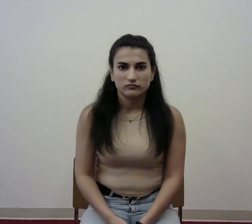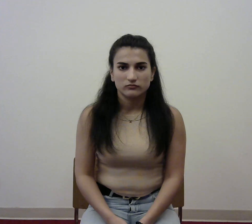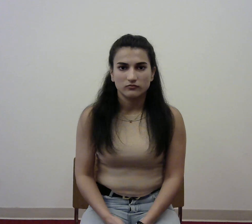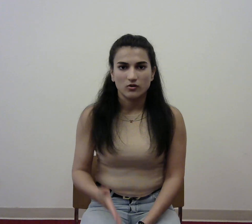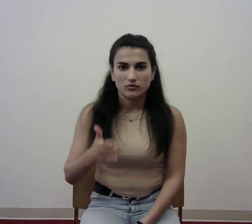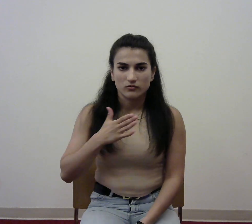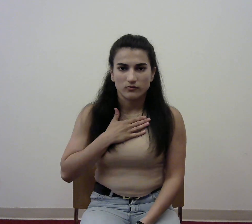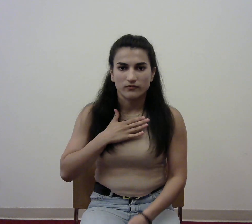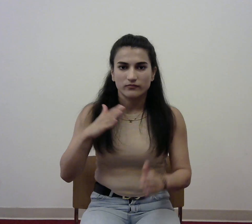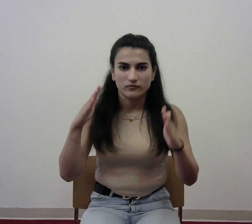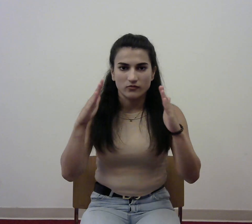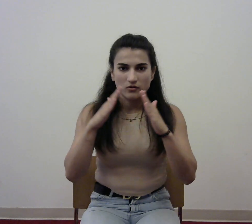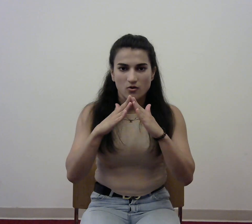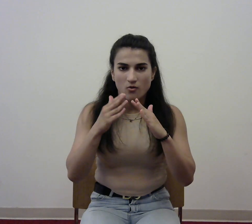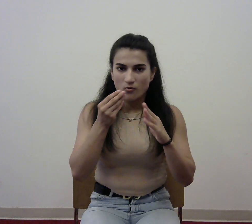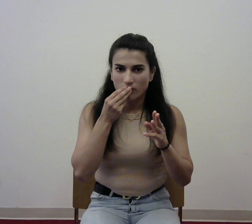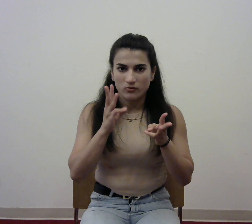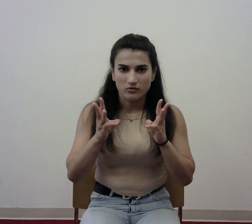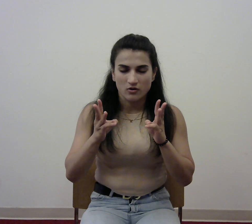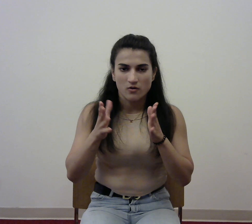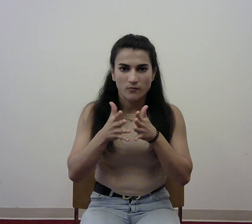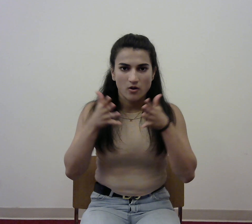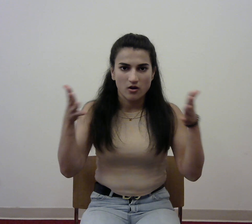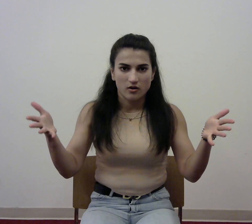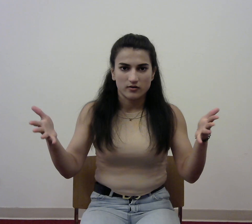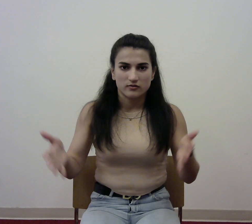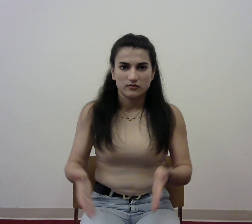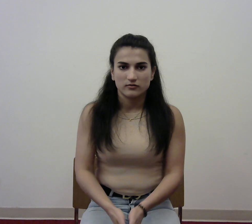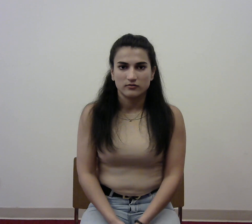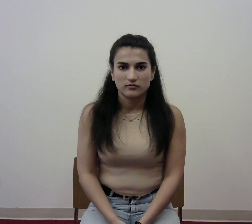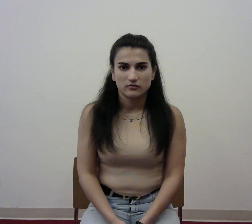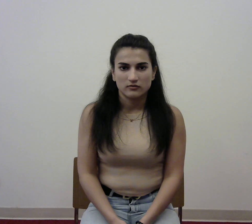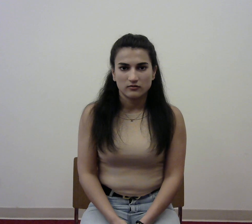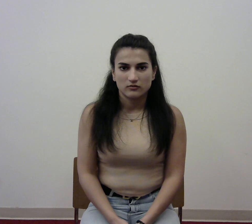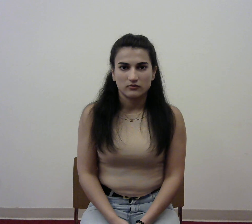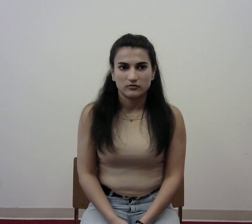Mənim evimin mətbəxi genişdir